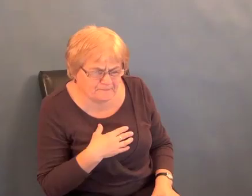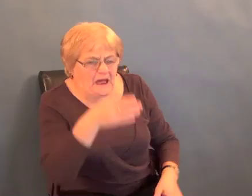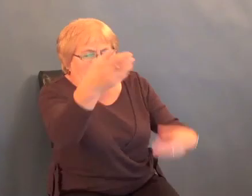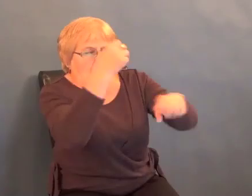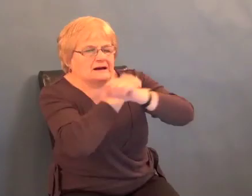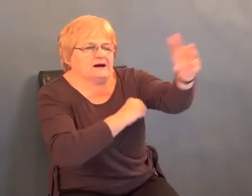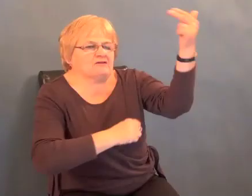Zamiast tego niedziela.